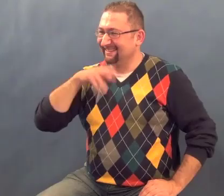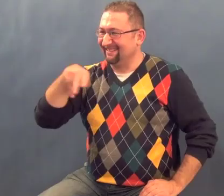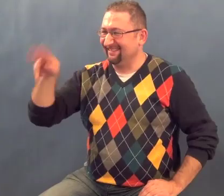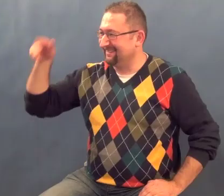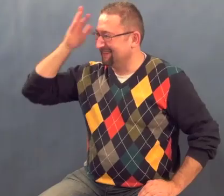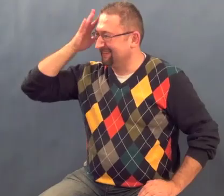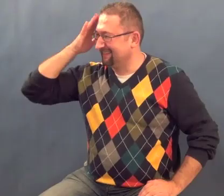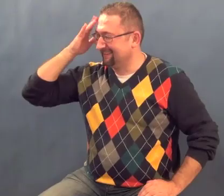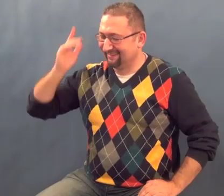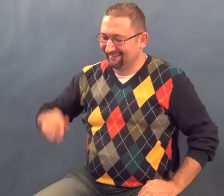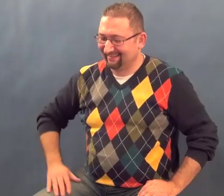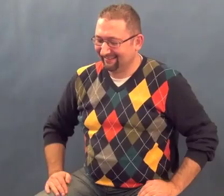Patrzeć na nich i zastanawiać się.